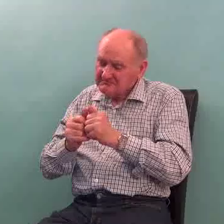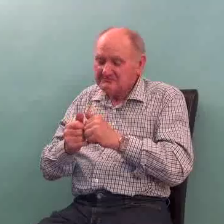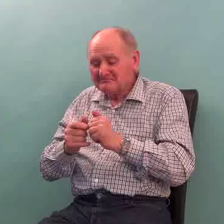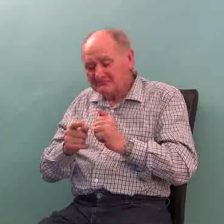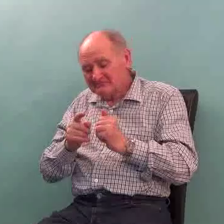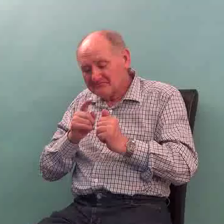Cicho.